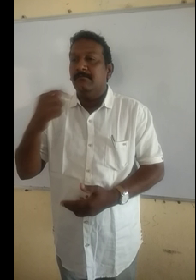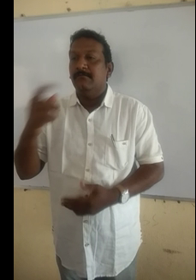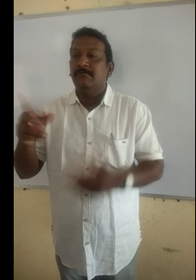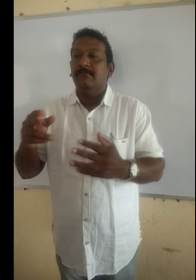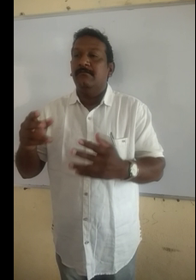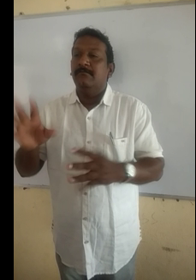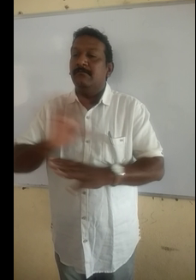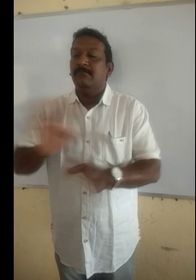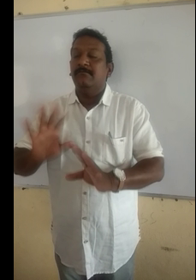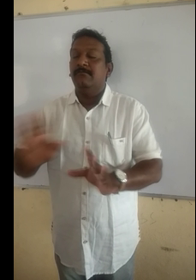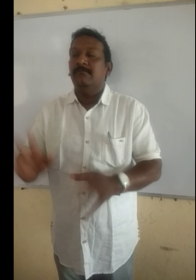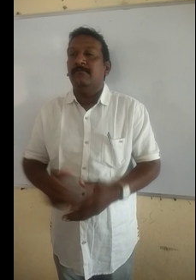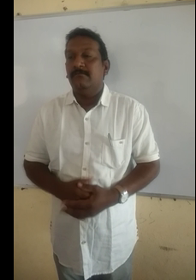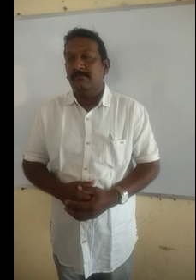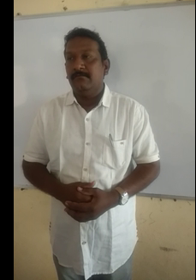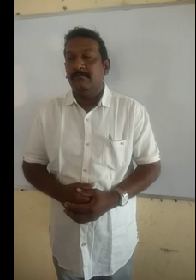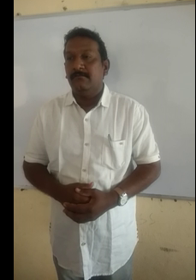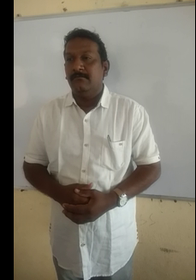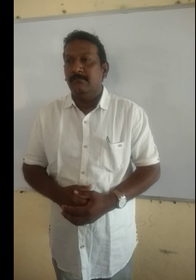i do not agree